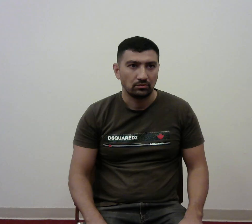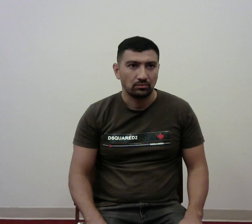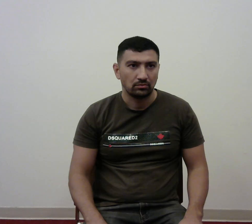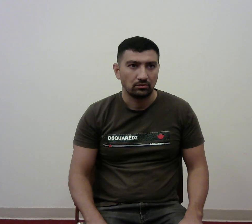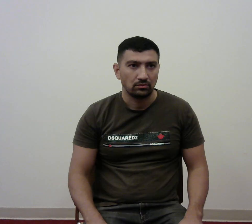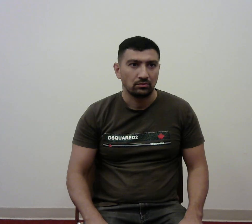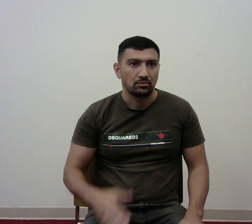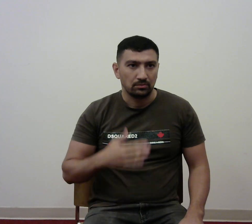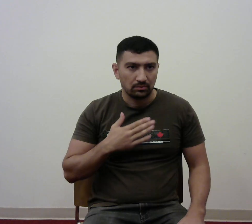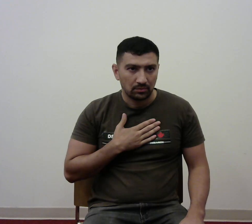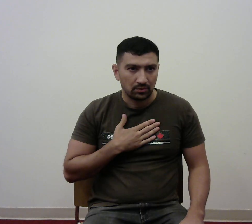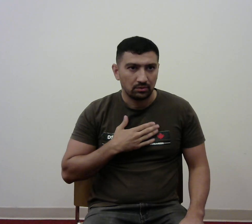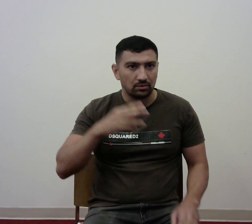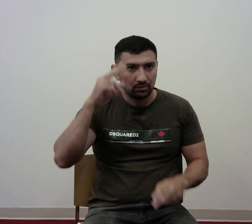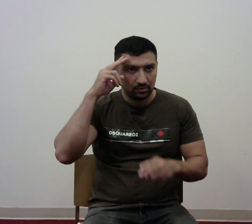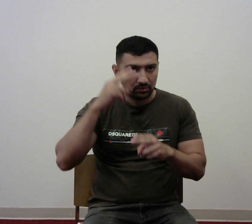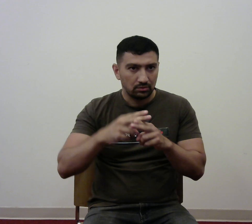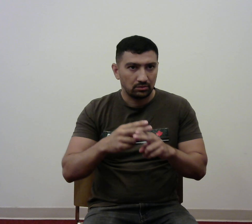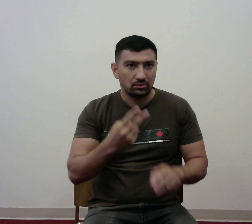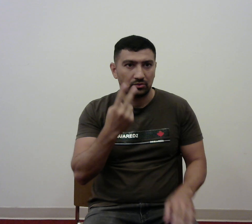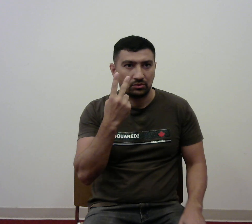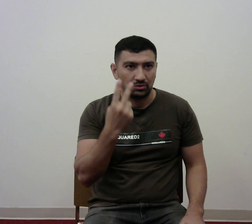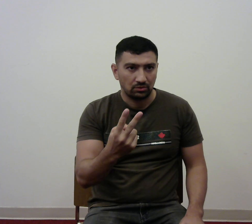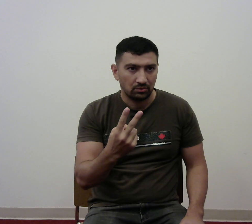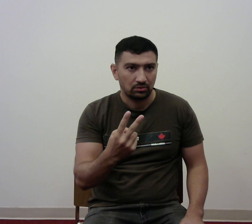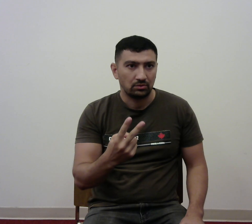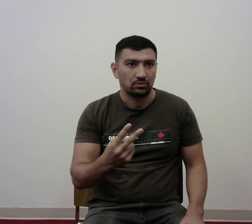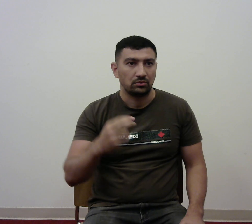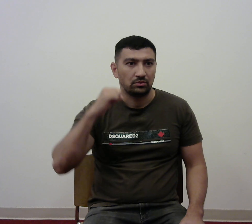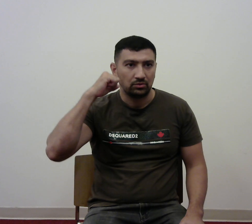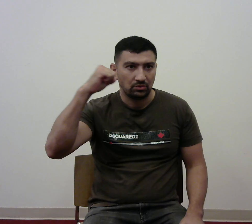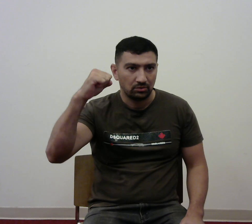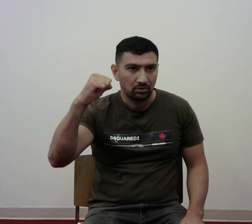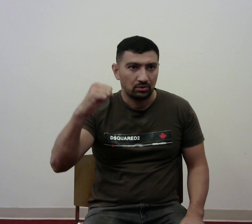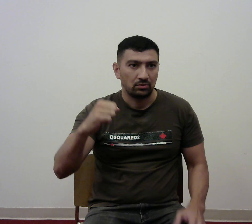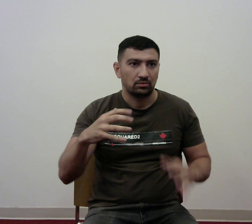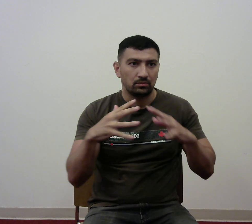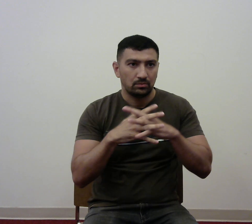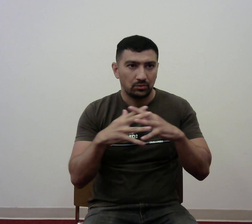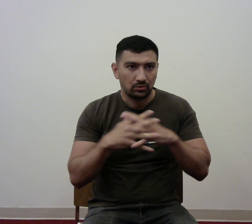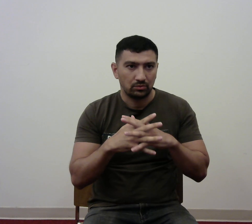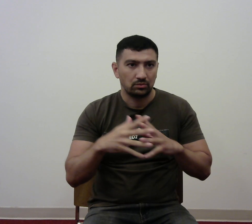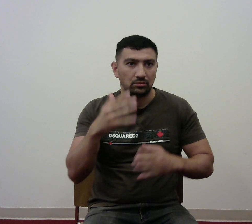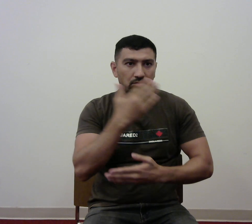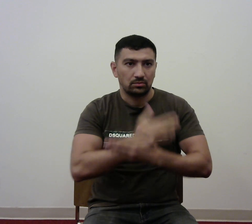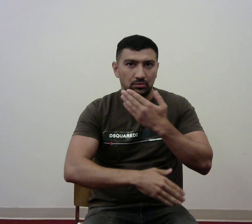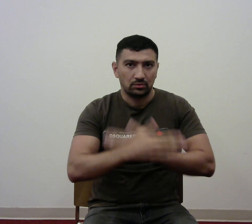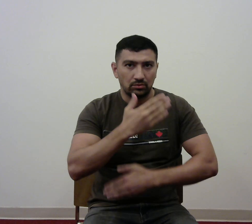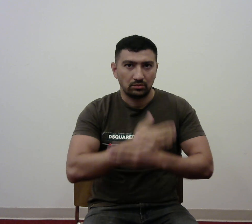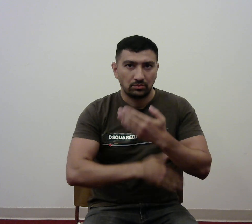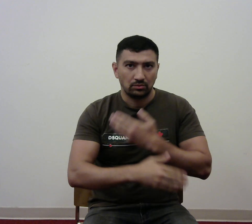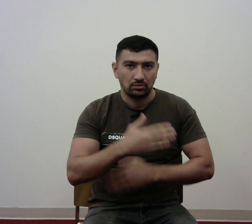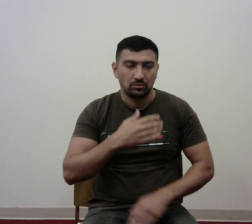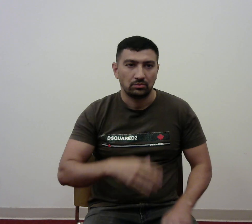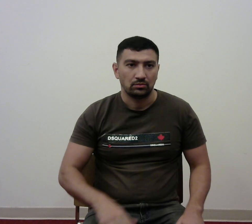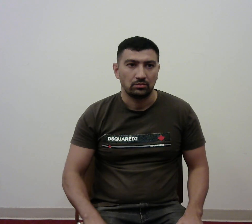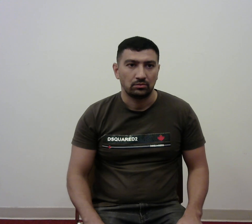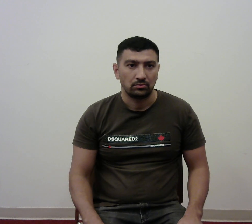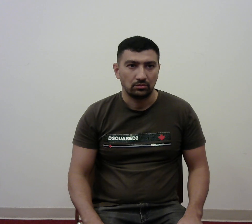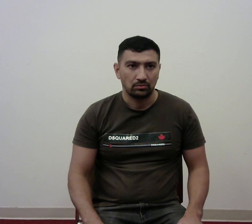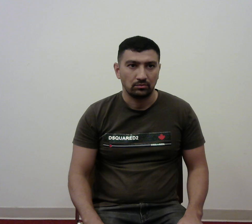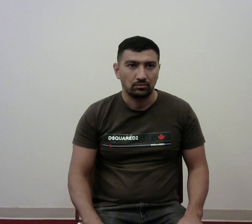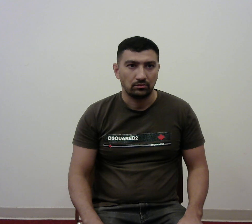Mənim qardaşım 2-ci Qarabağ müharibəsinin qazisidir